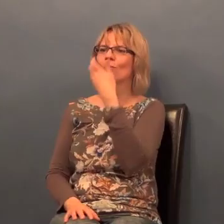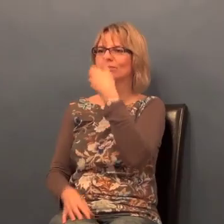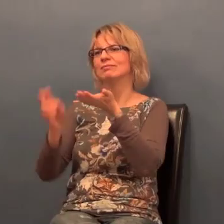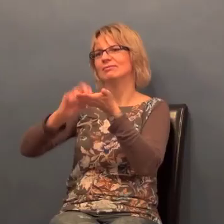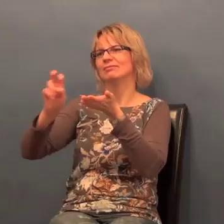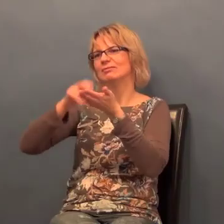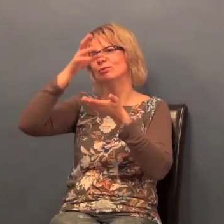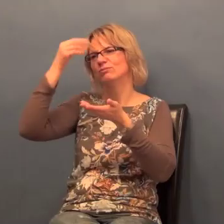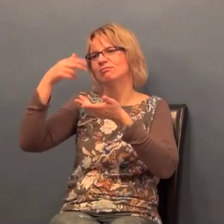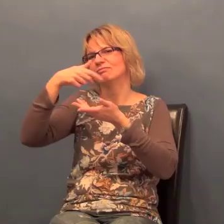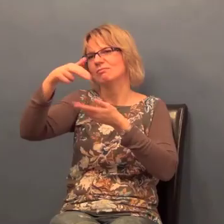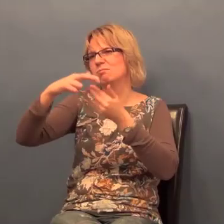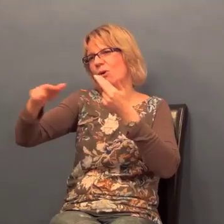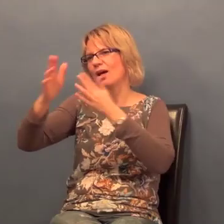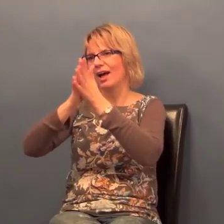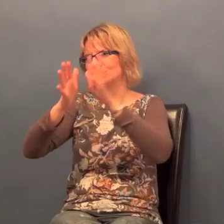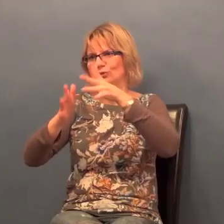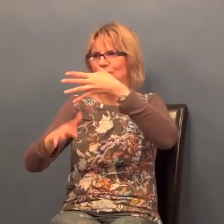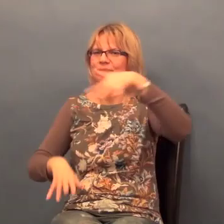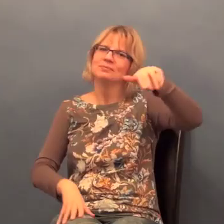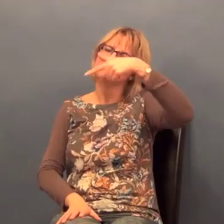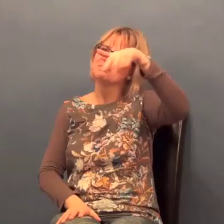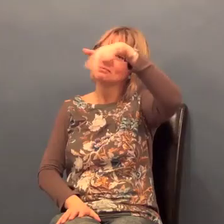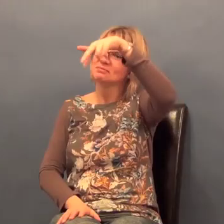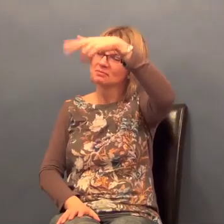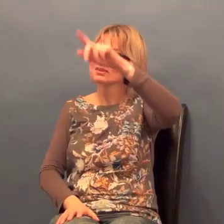Spacerują sobie dalej po lesie.